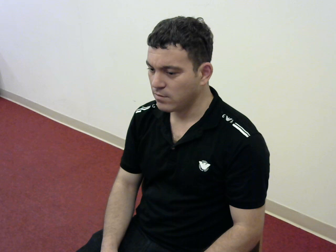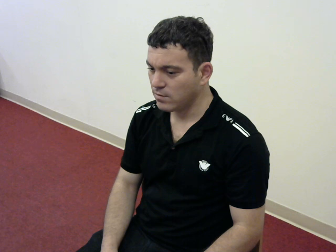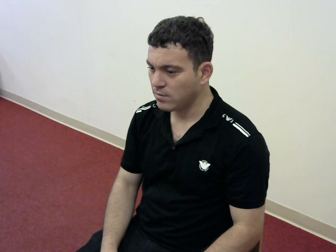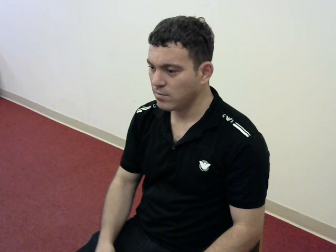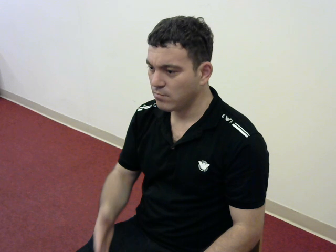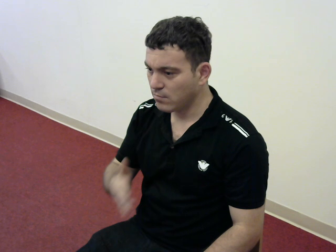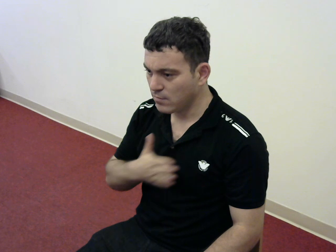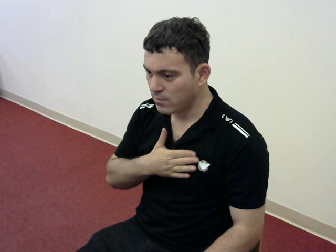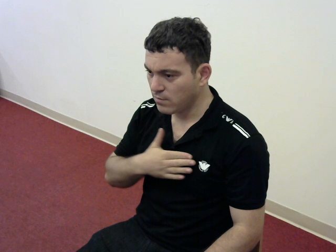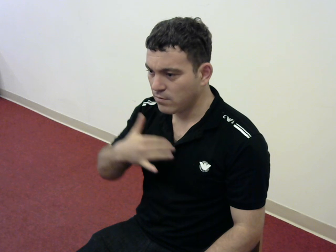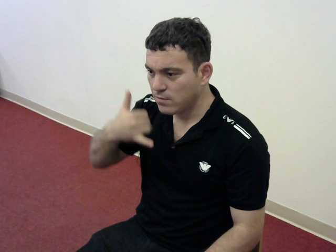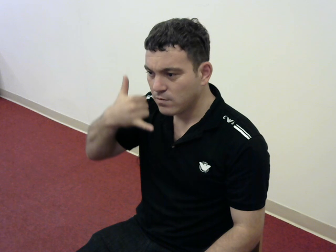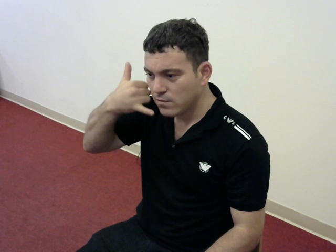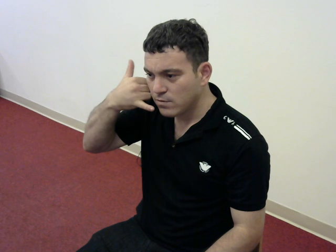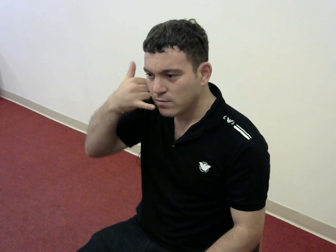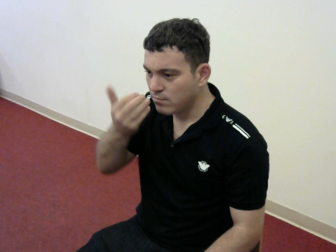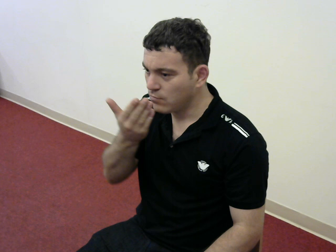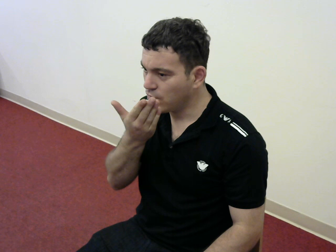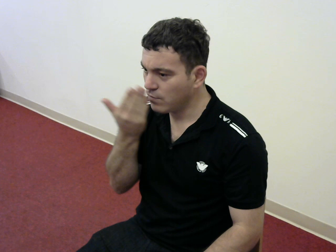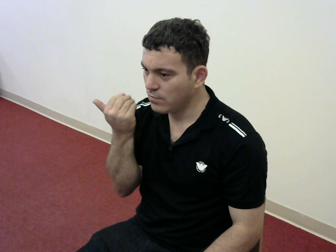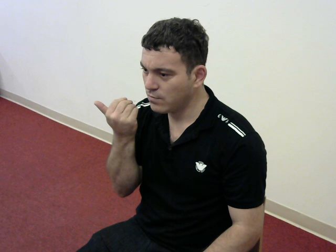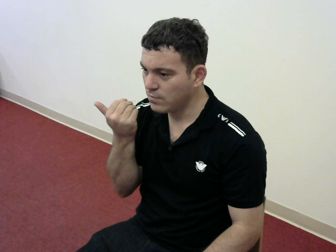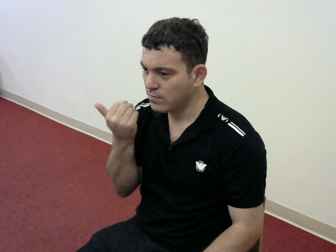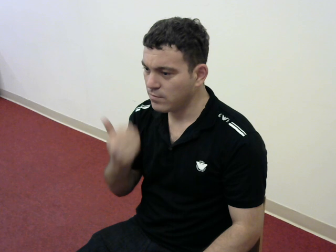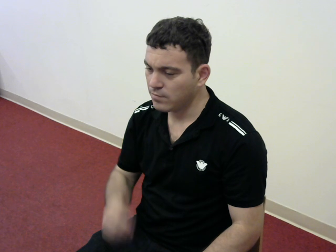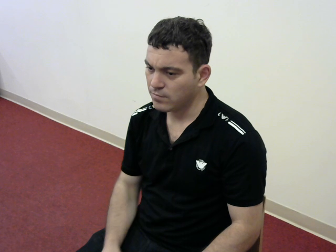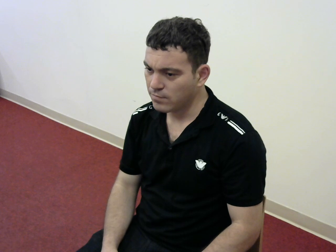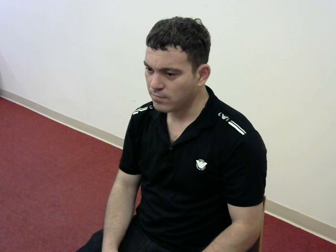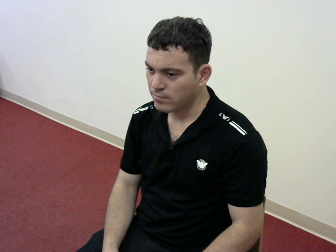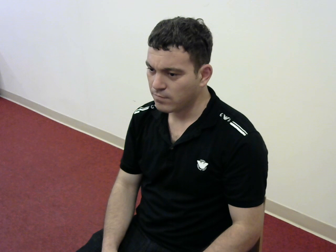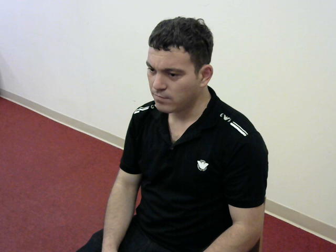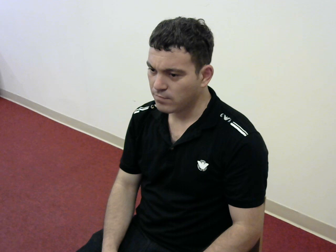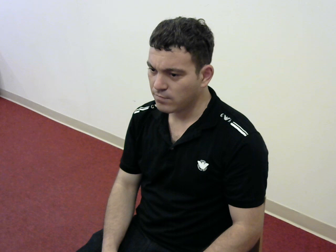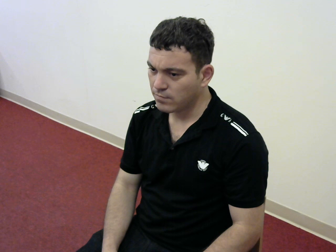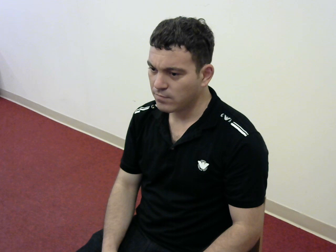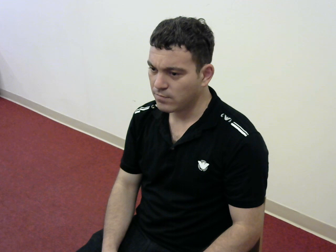Mənim telefonum yoxdur